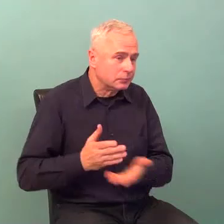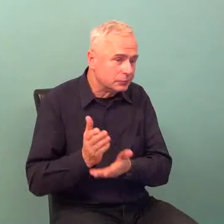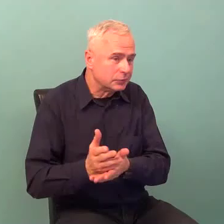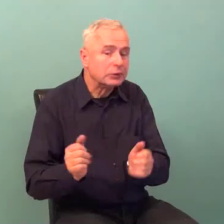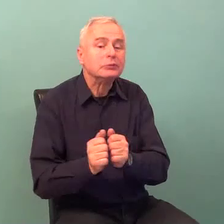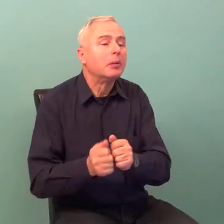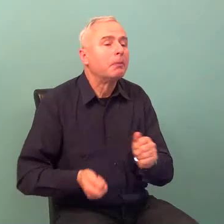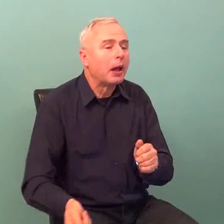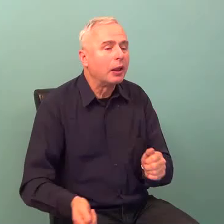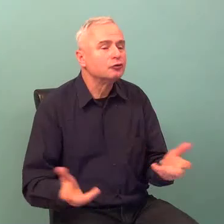Kto ma palić zimą w piecu?